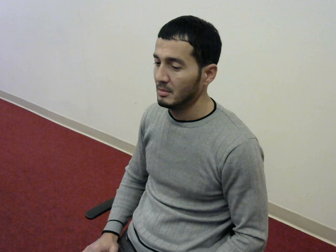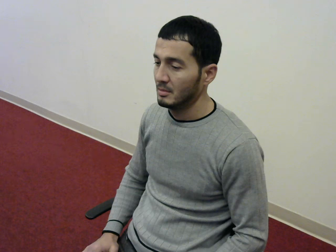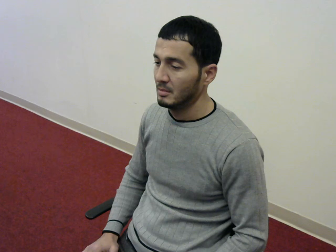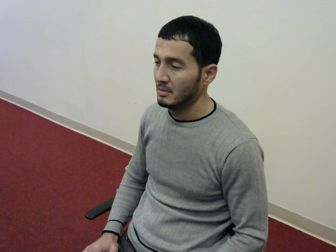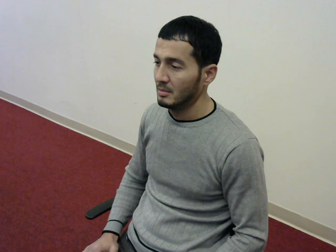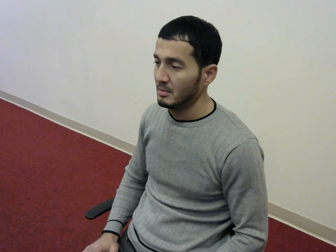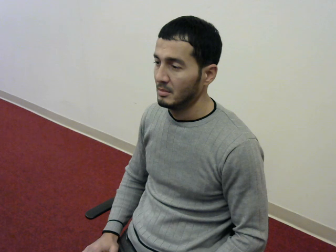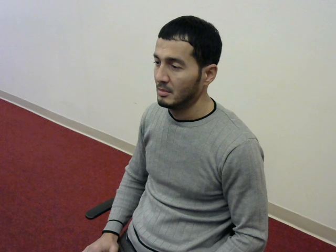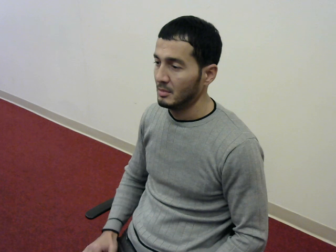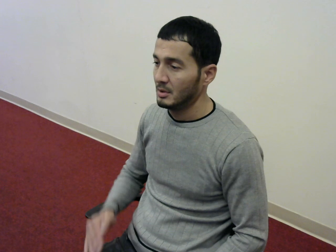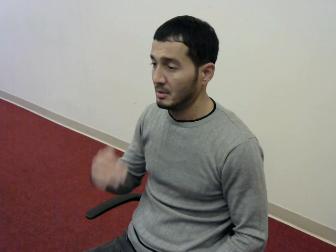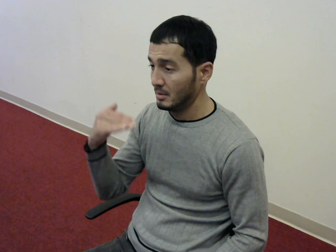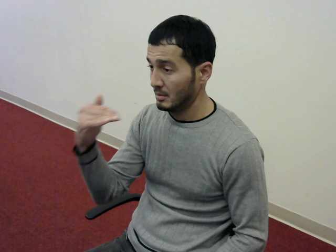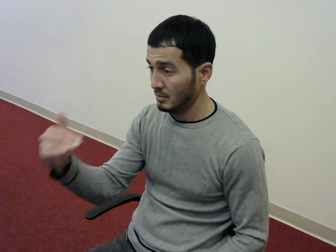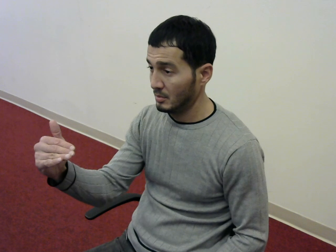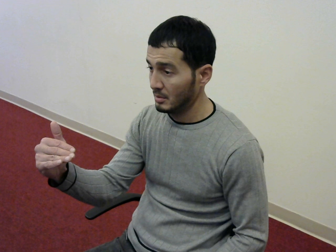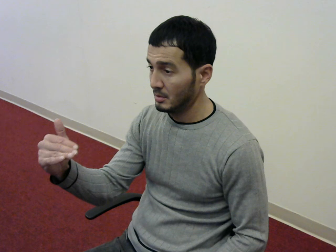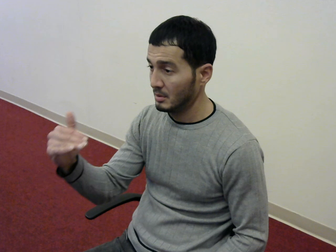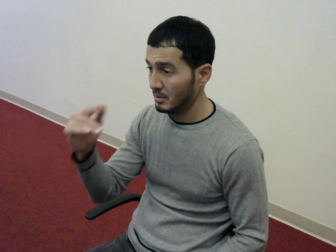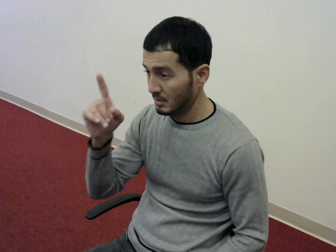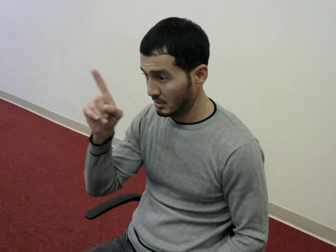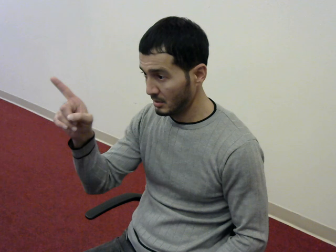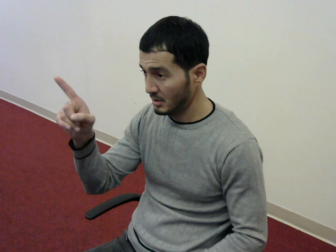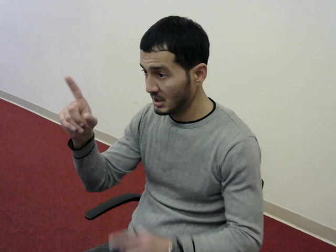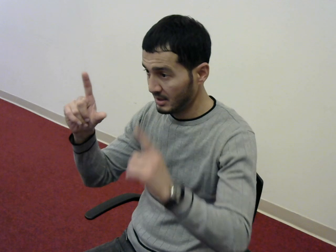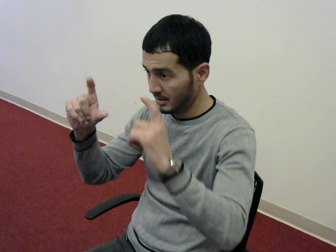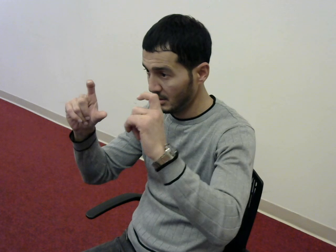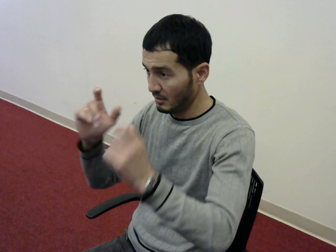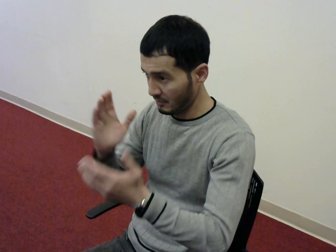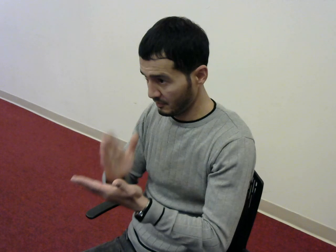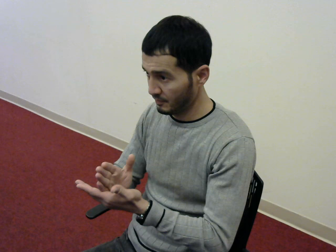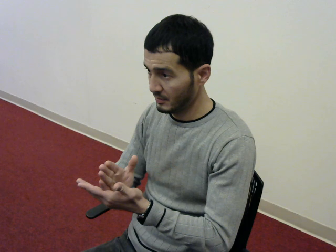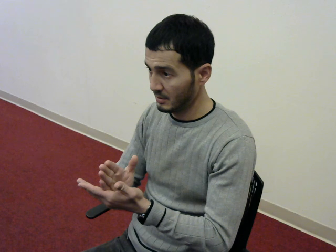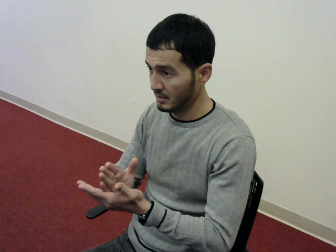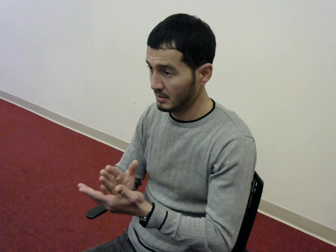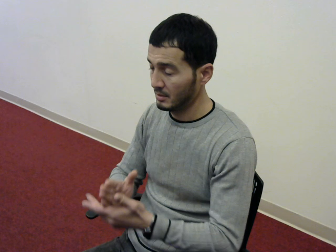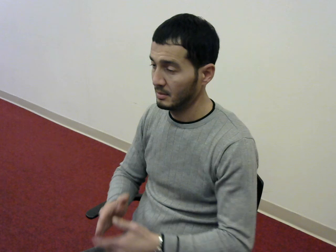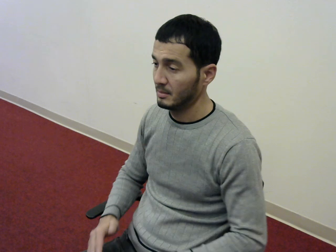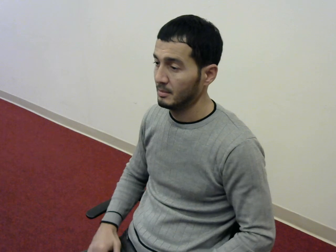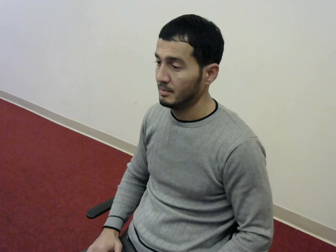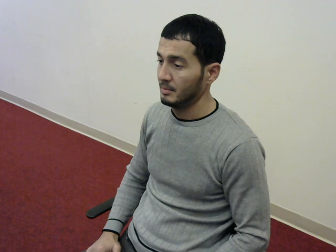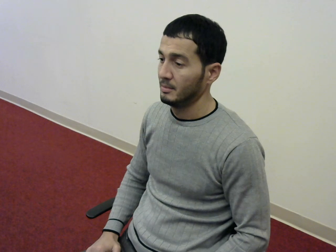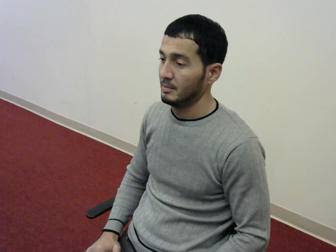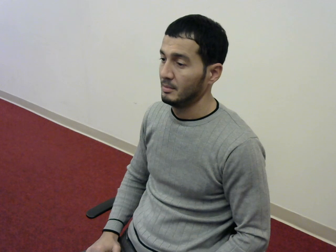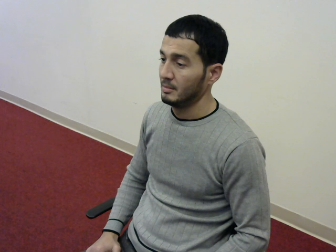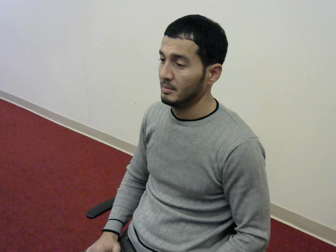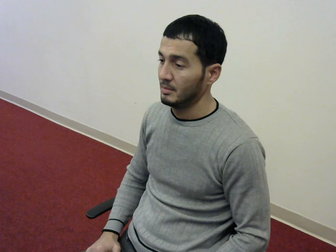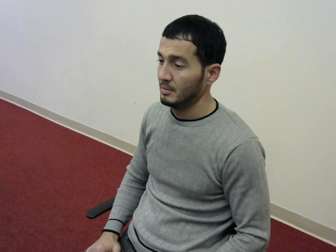Sizdə onun şəkli var?